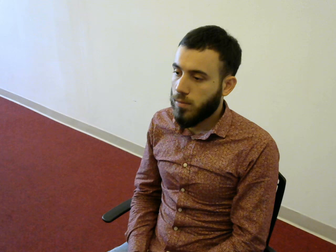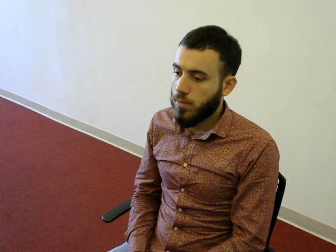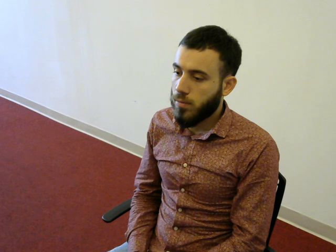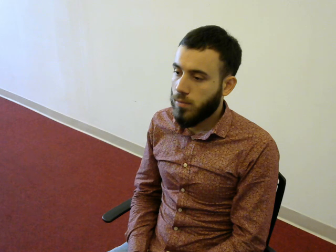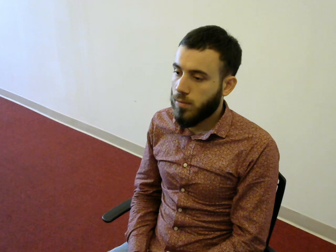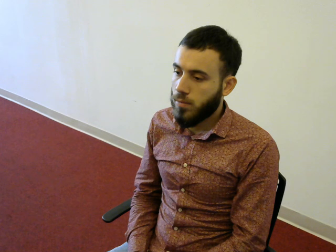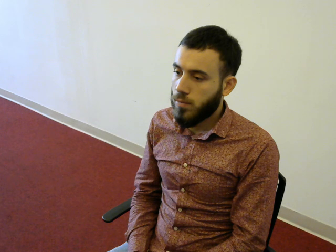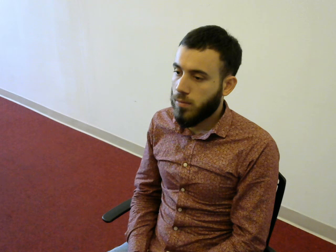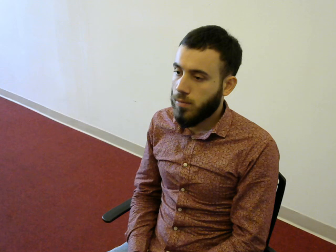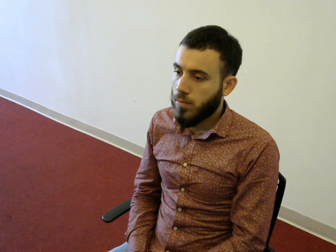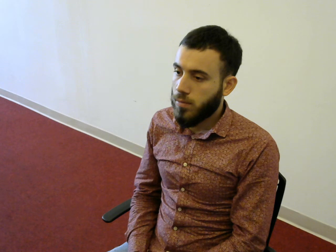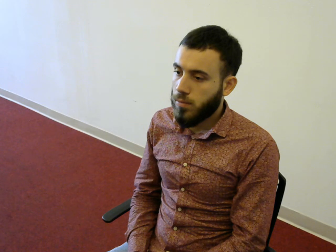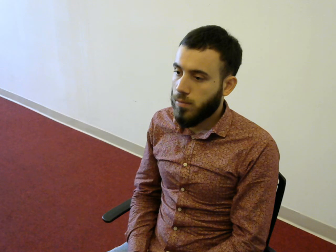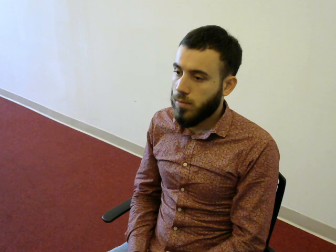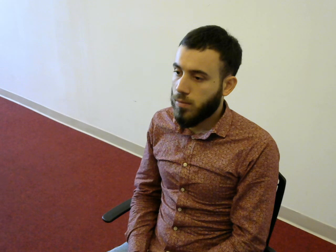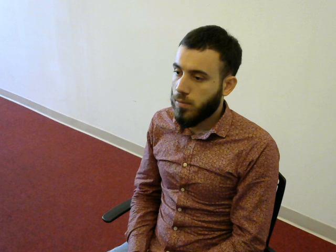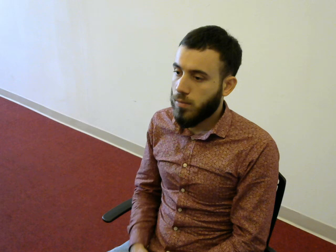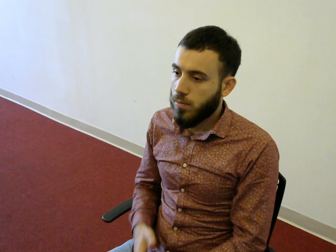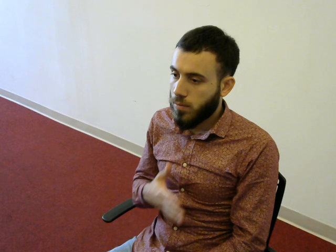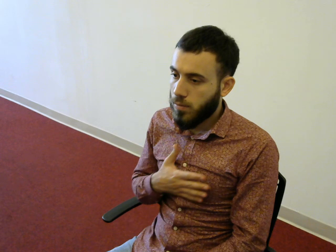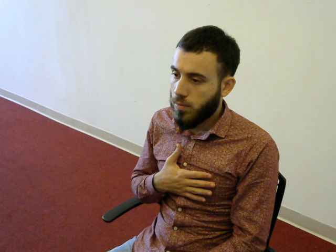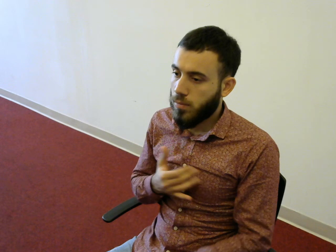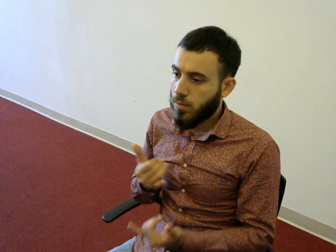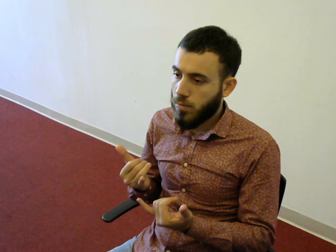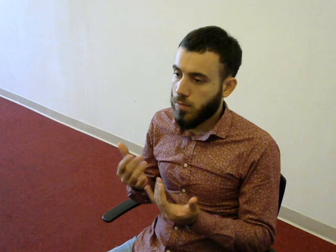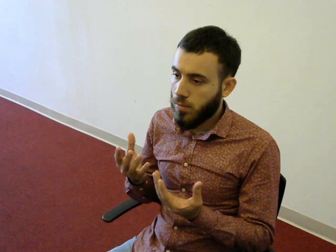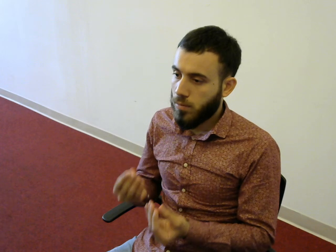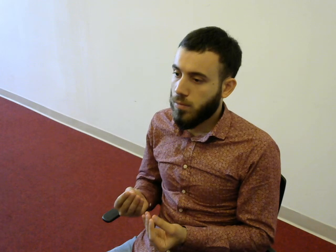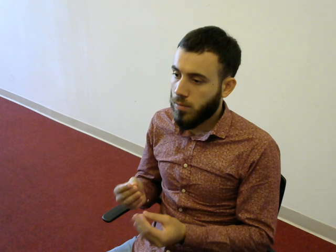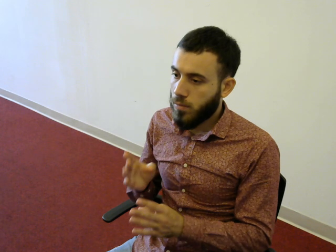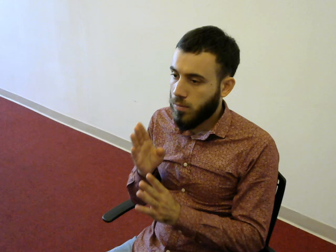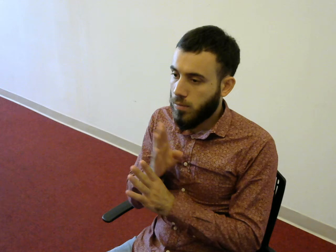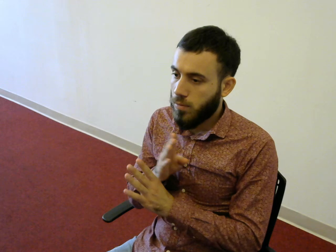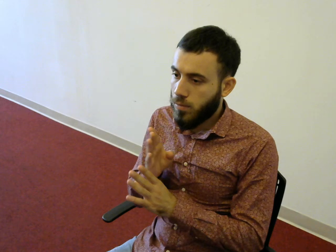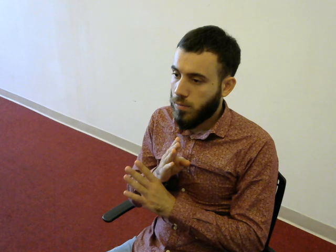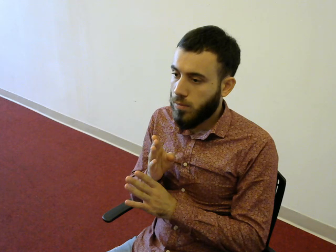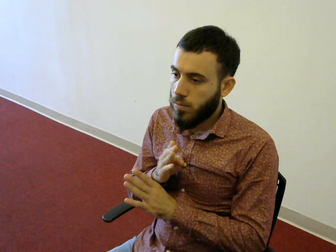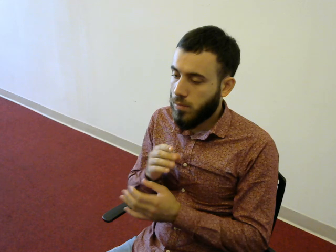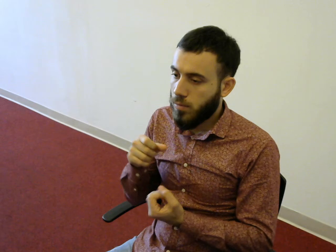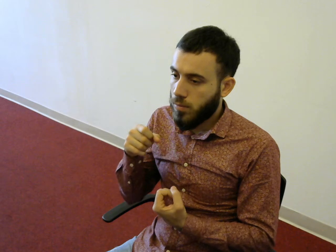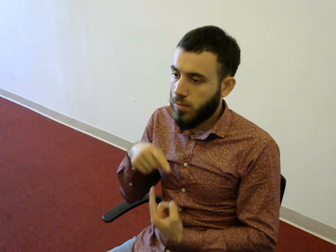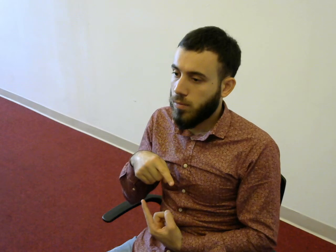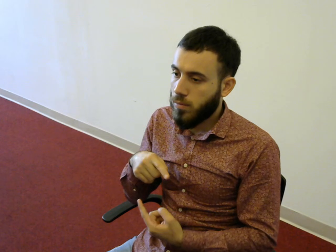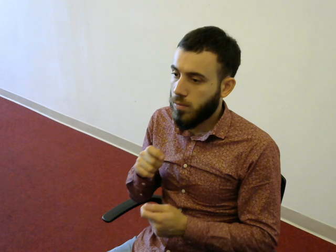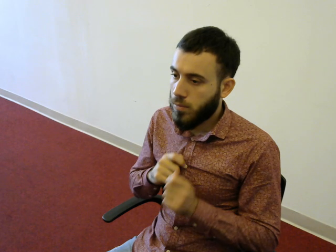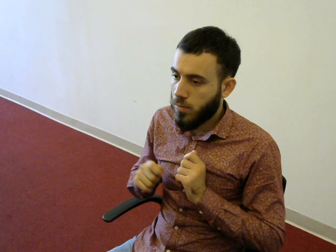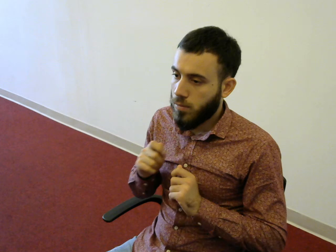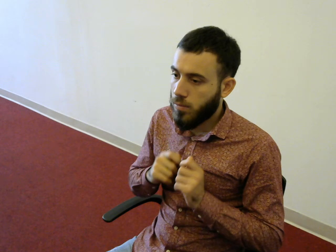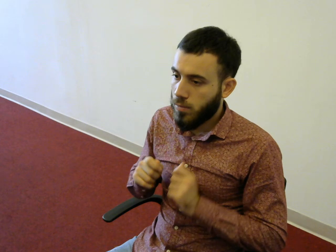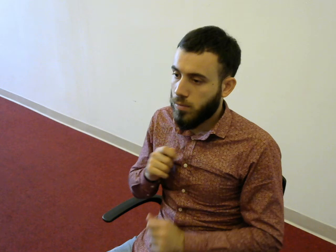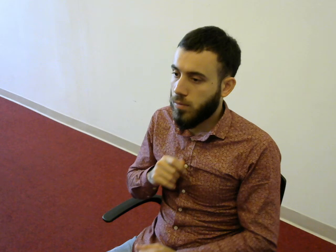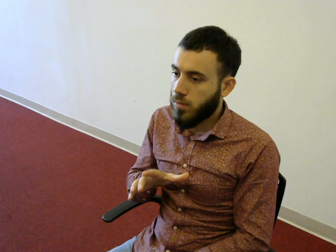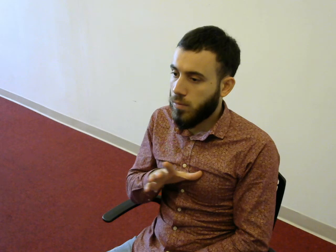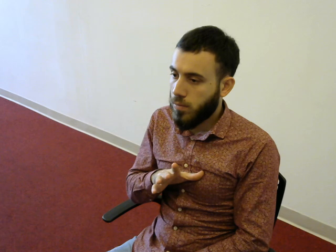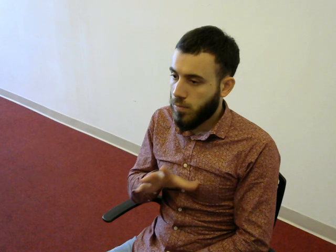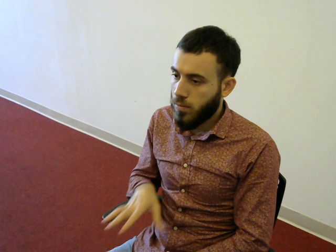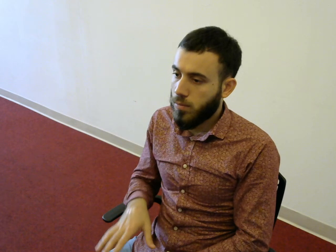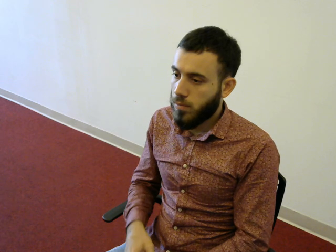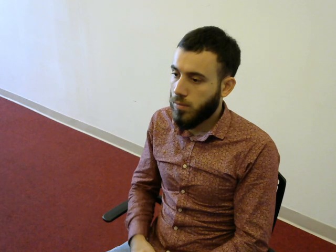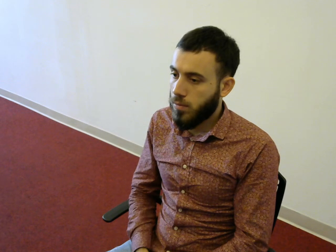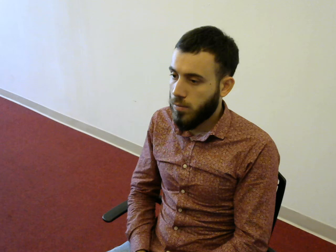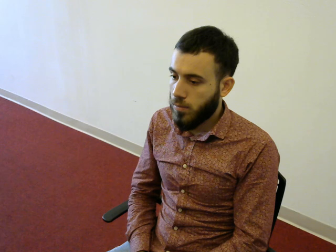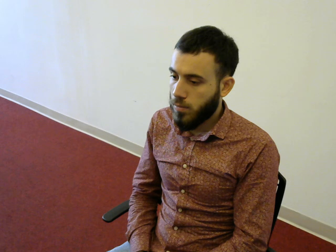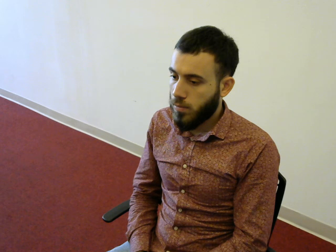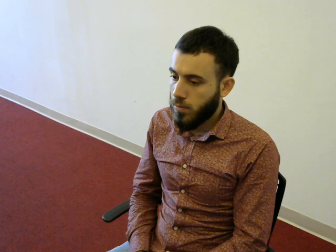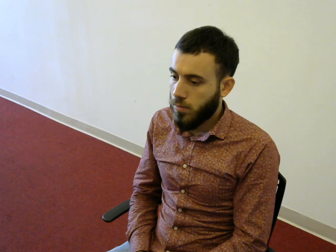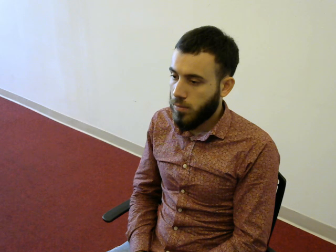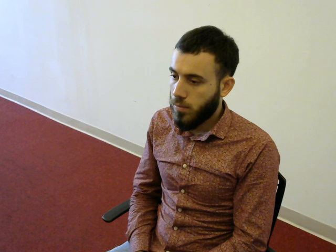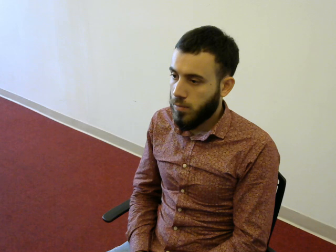Mən bu gün havaya uyğun geyinməmişəm